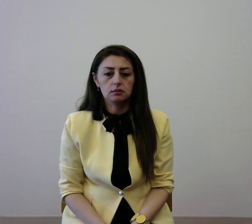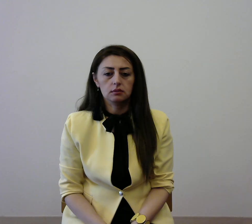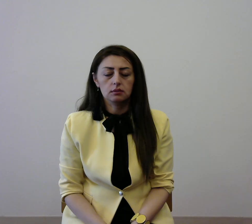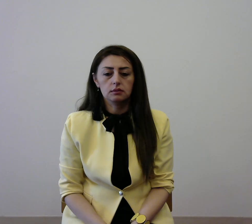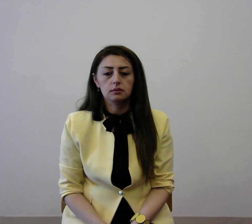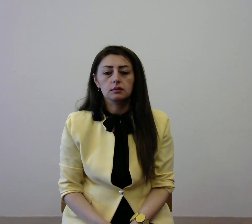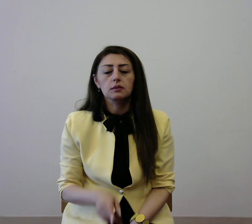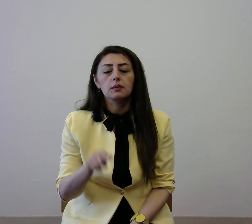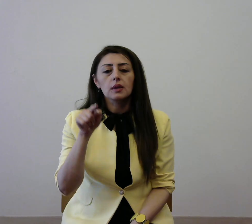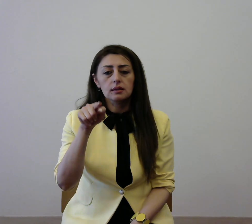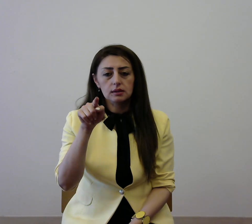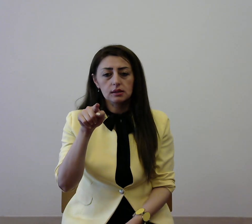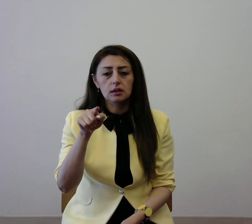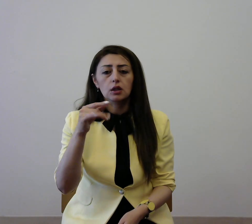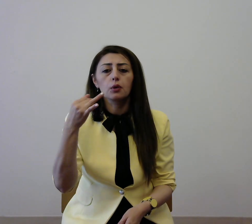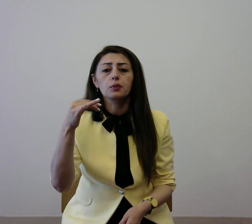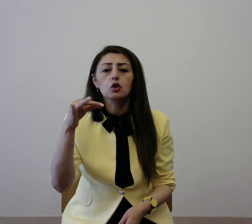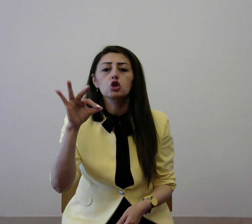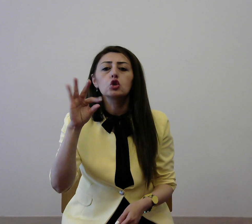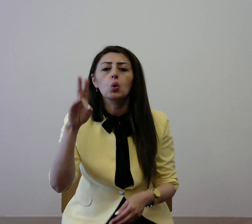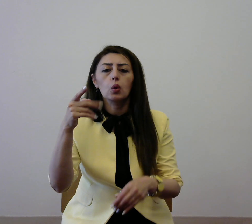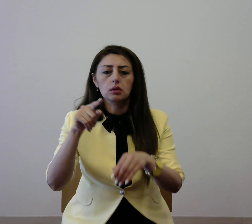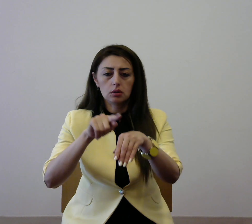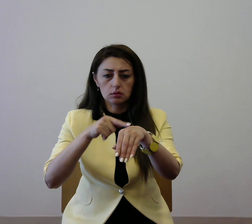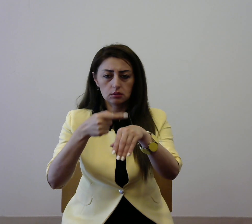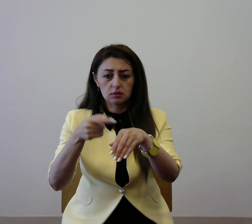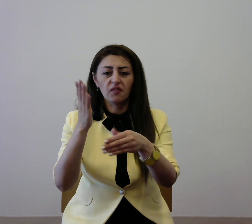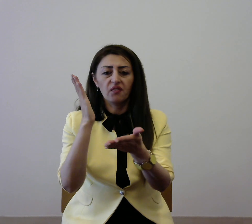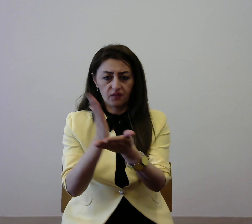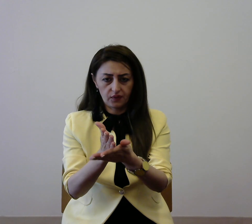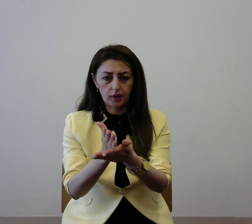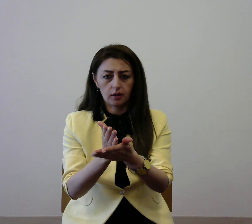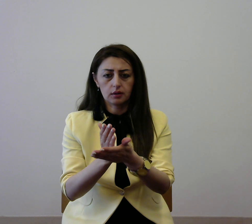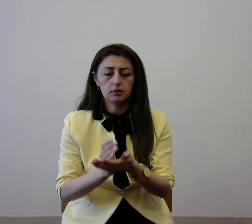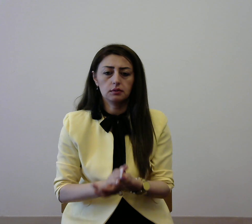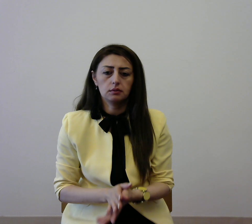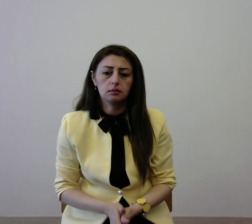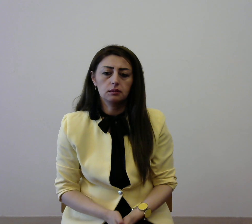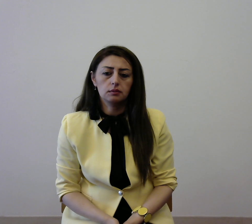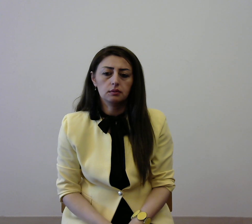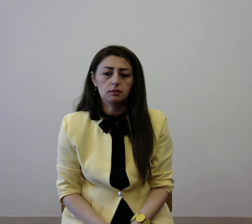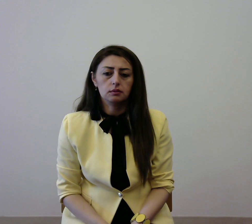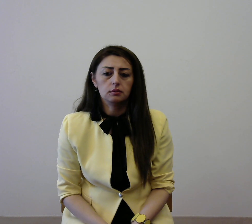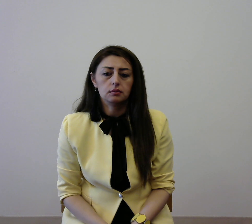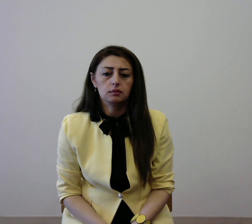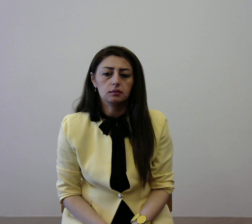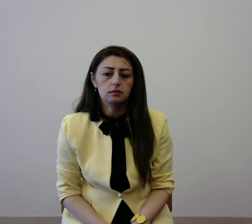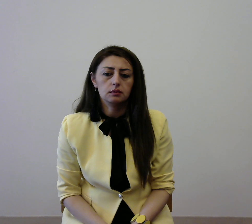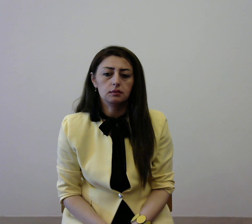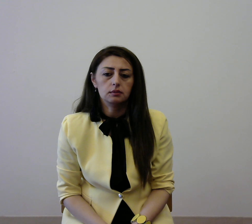Sizdə yod varmı?